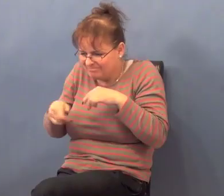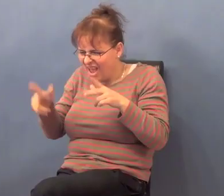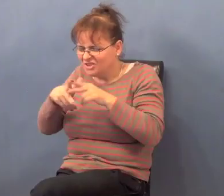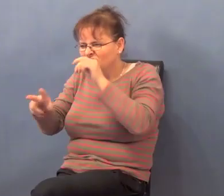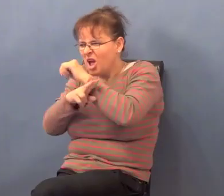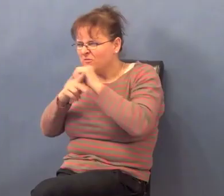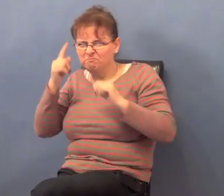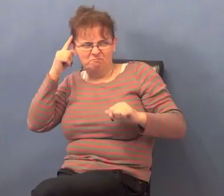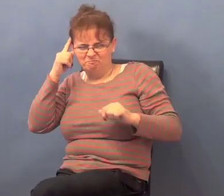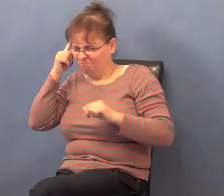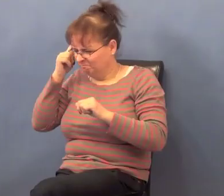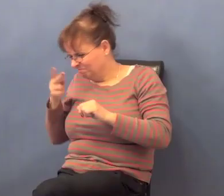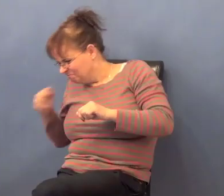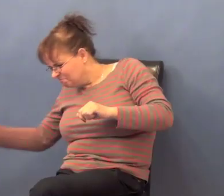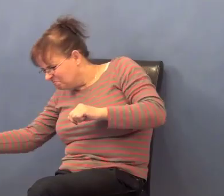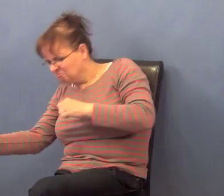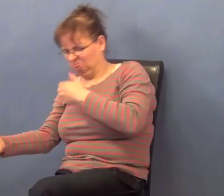Jeszcze raz zagląda do pnia drzewa.